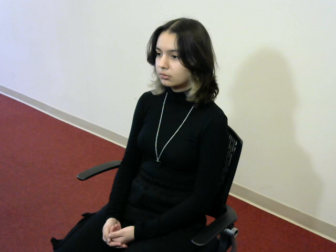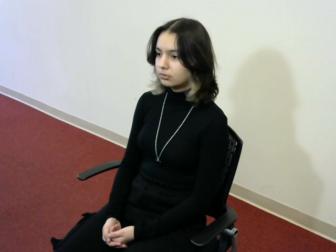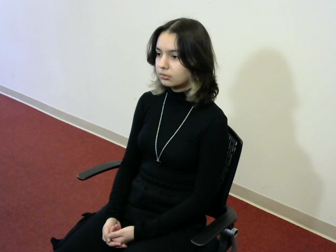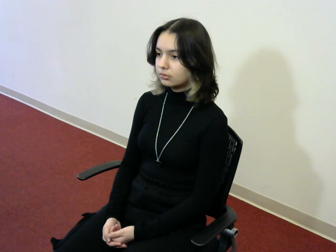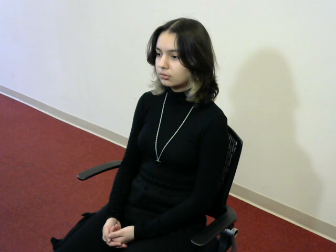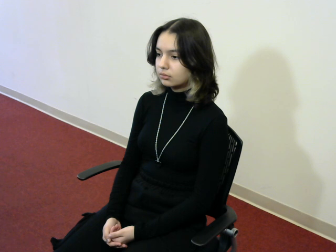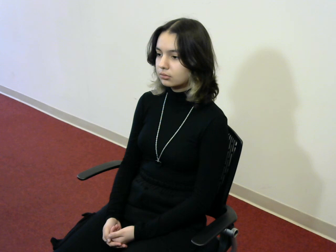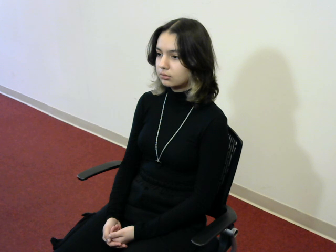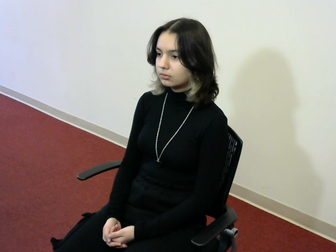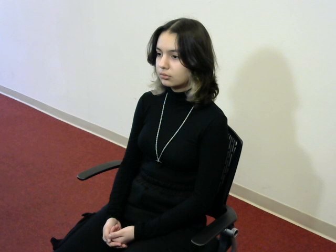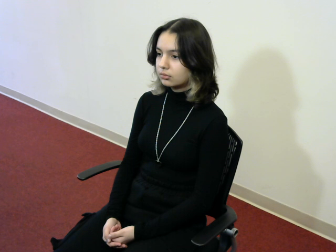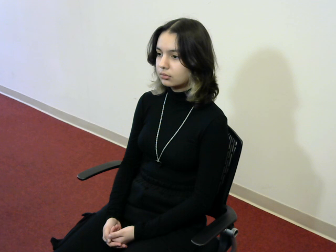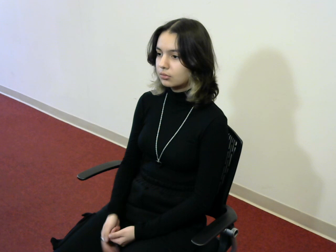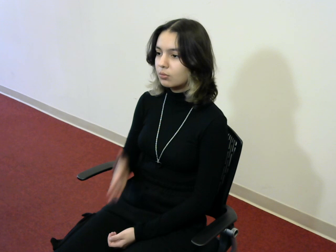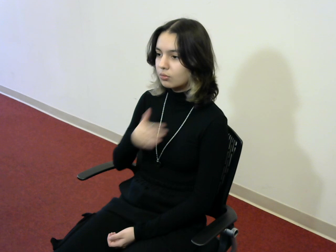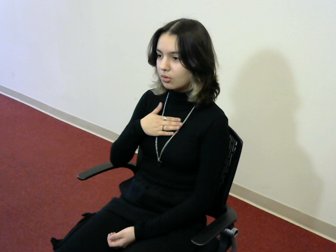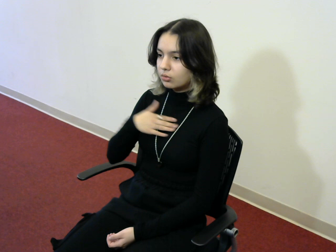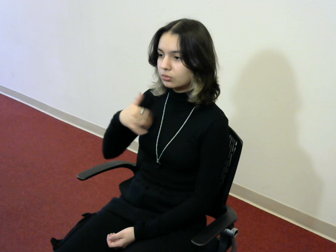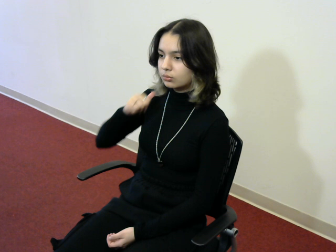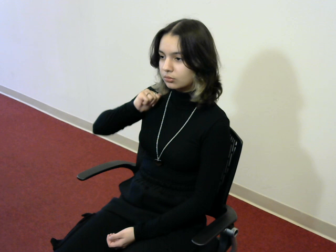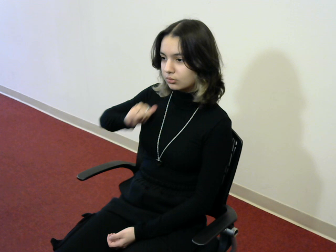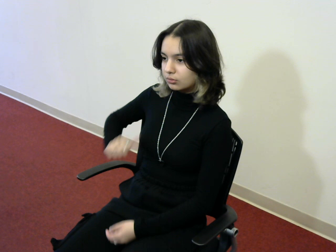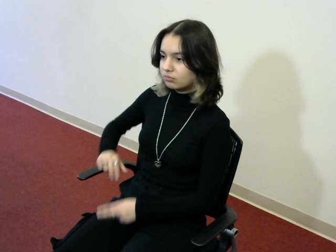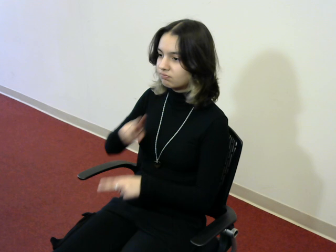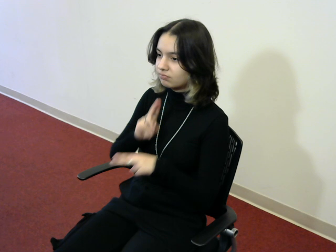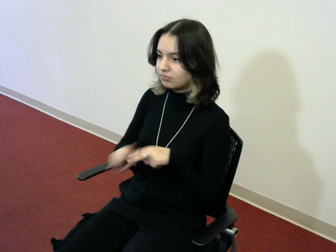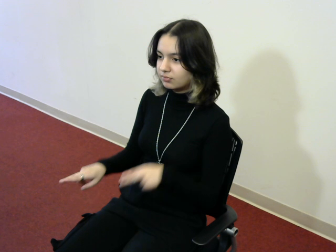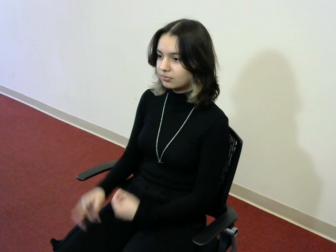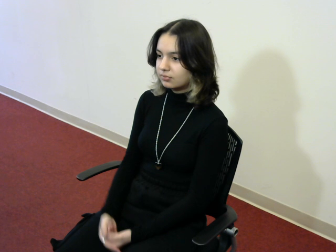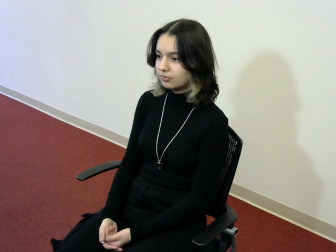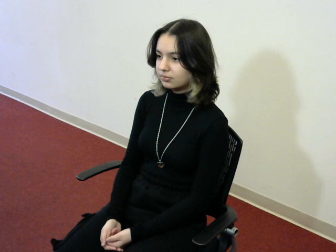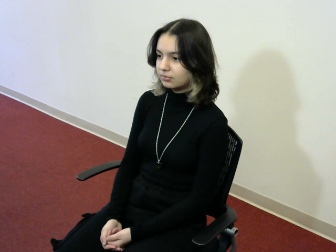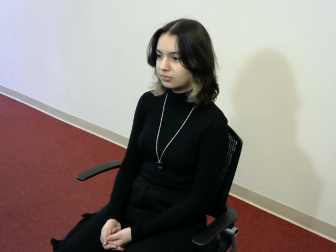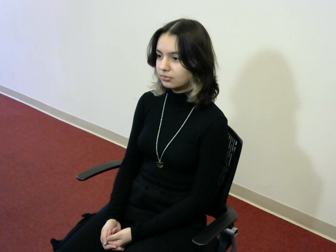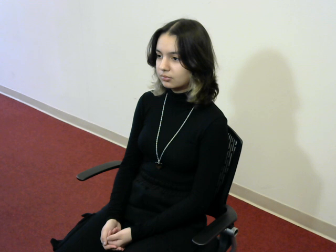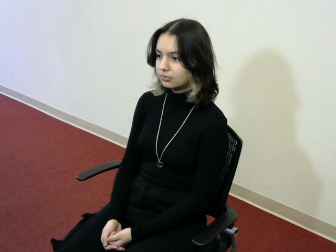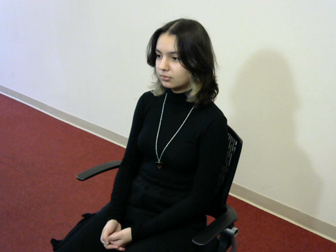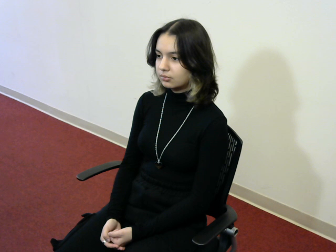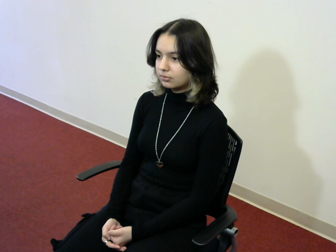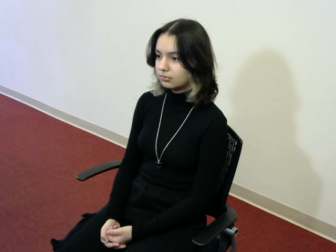Mən çantamı itirmişəm